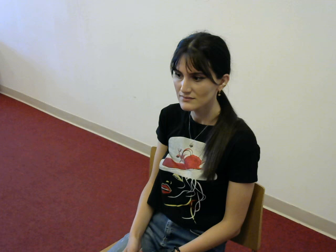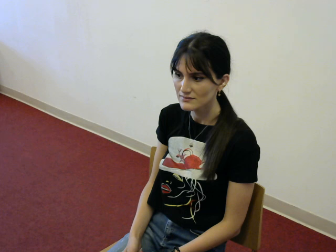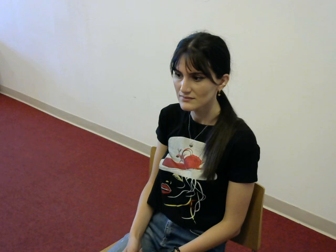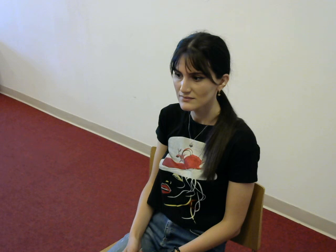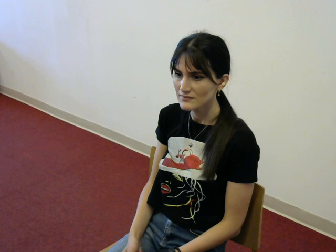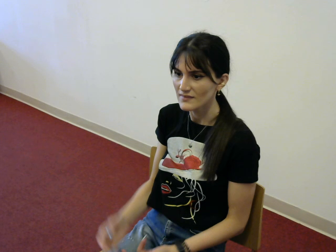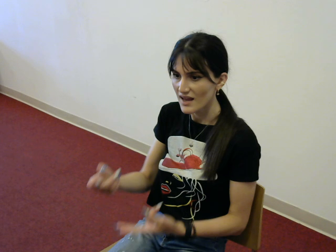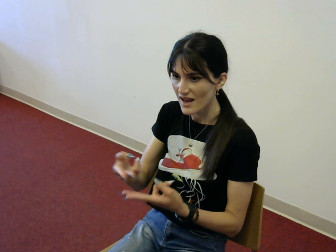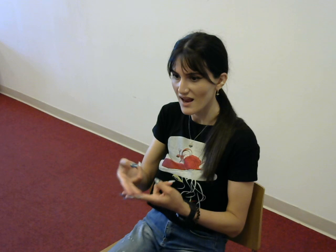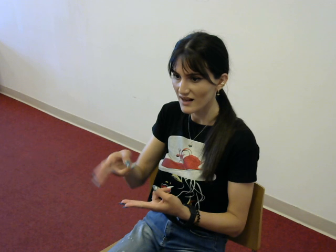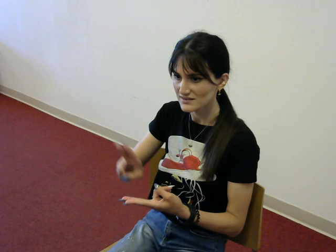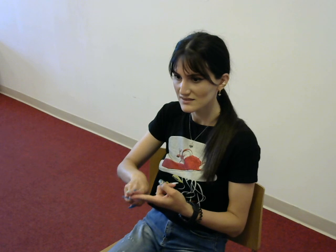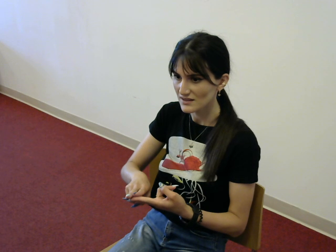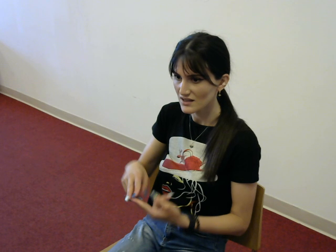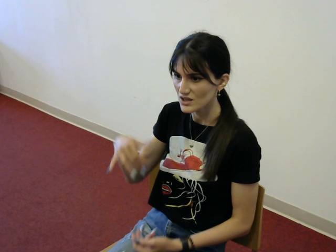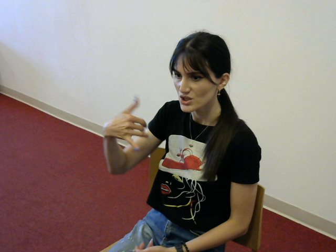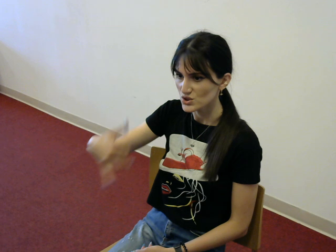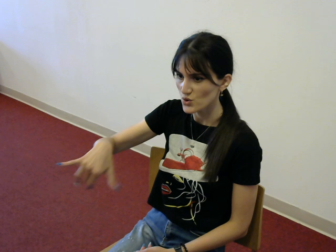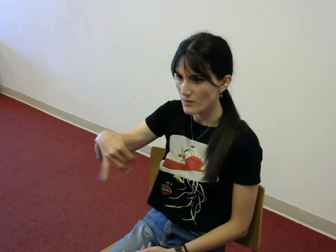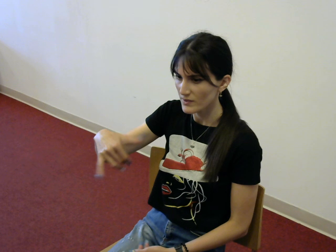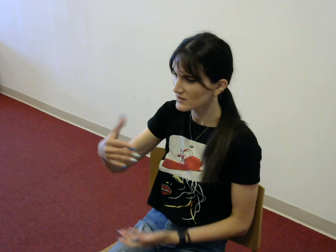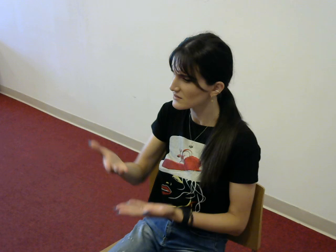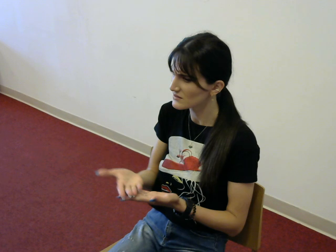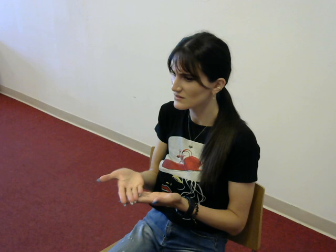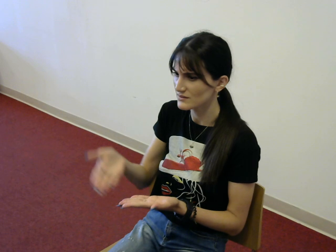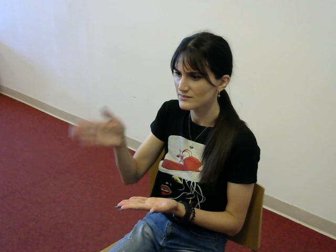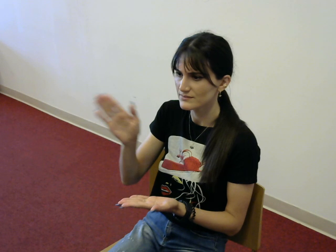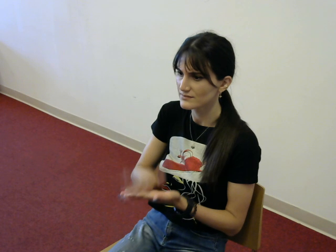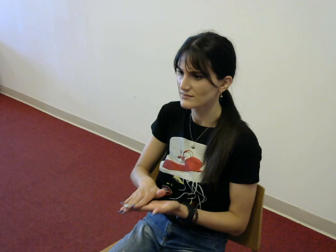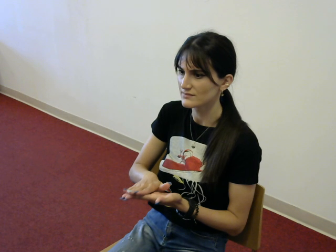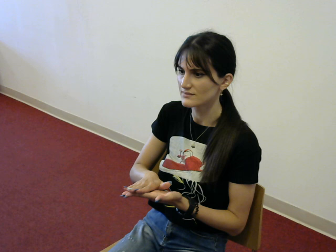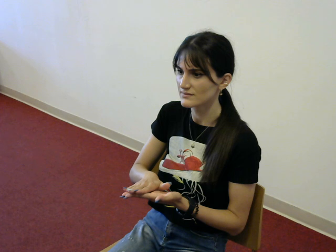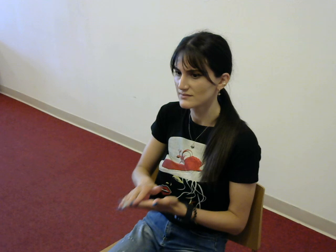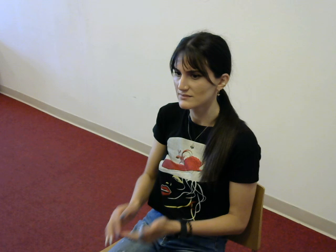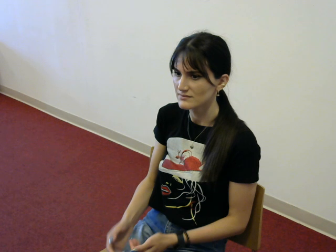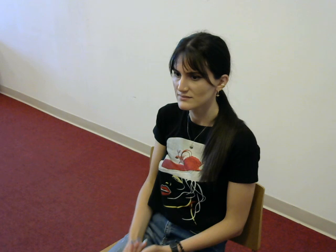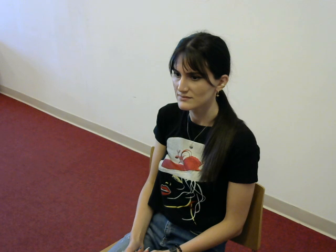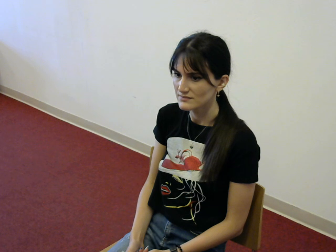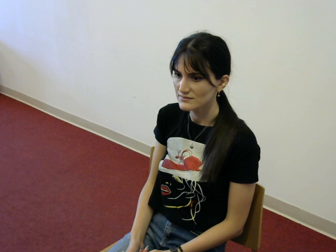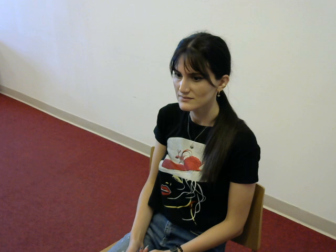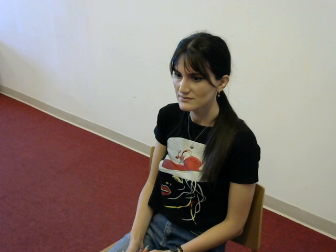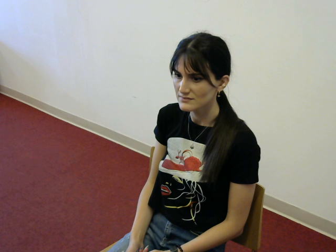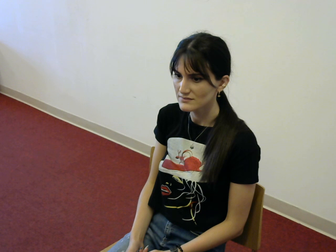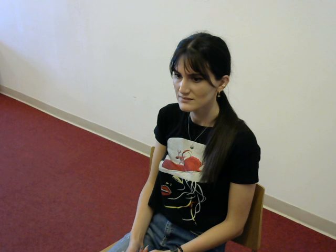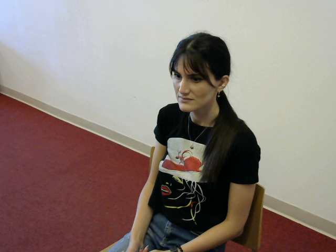Bu çanta ağırdır